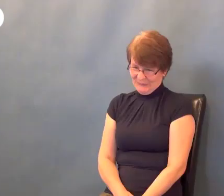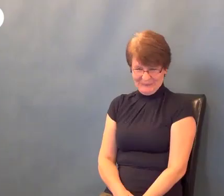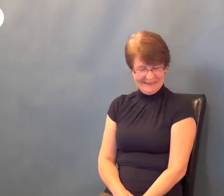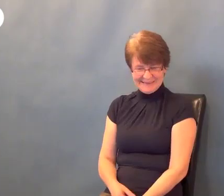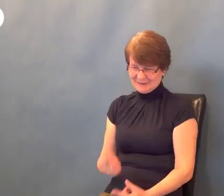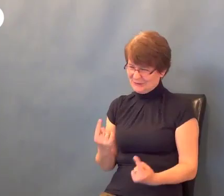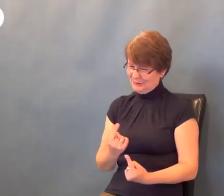Super.